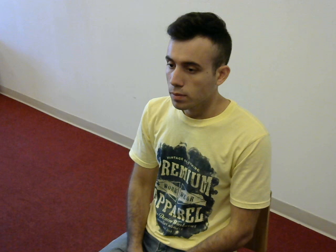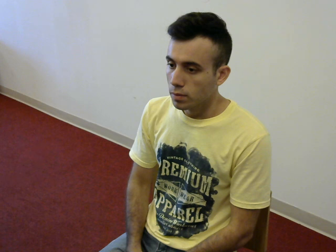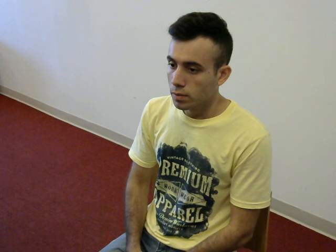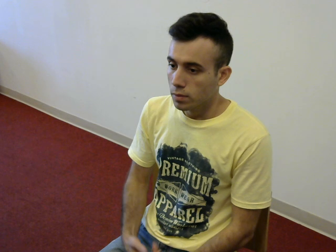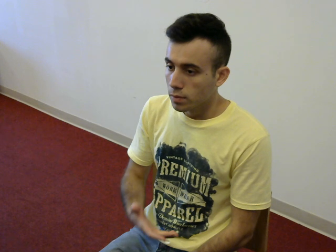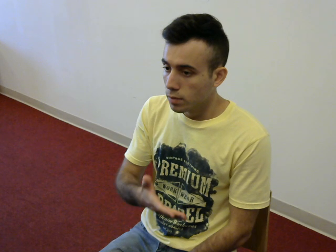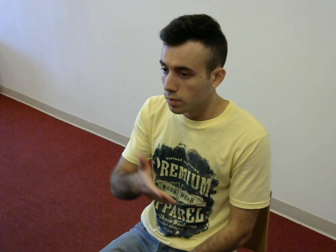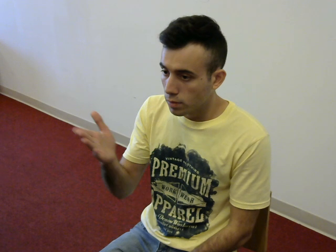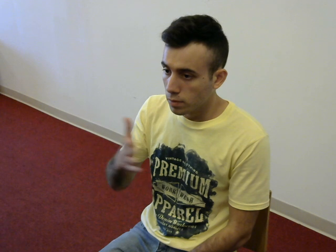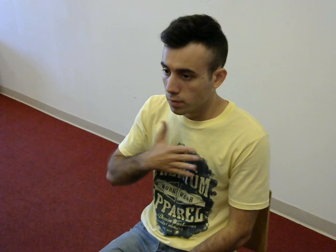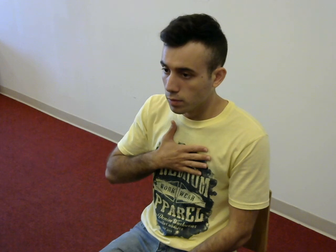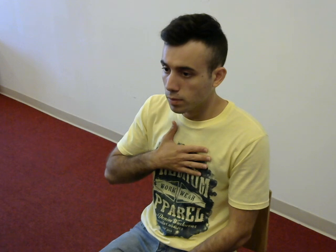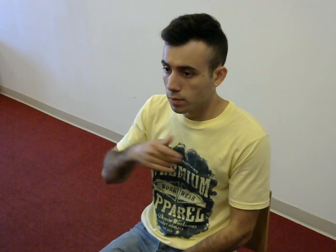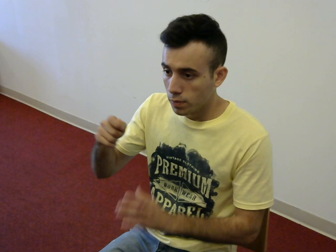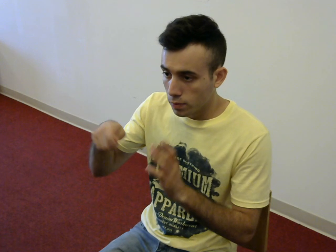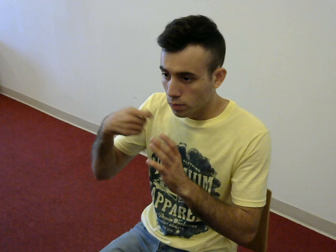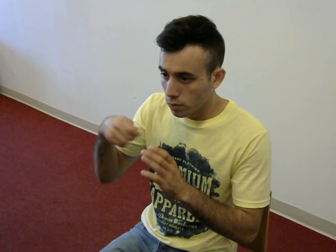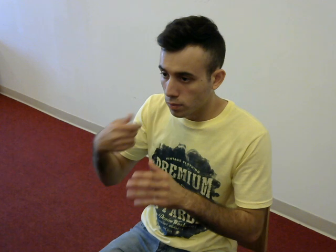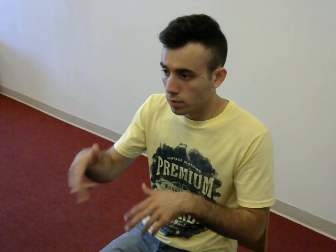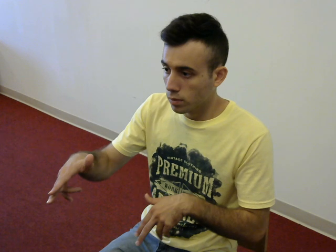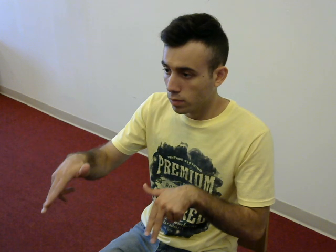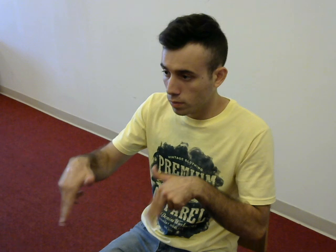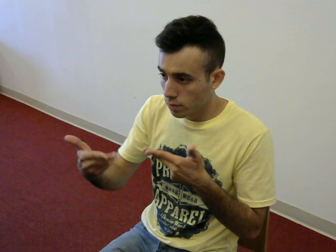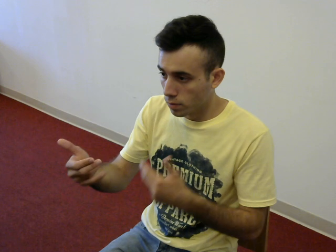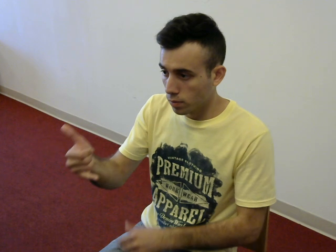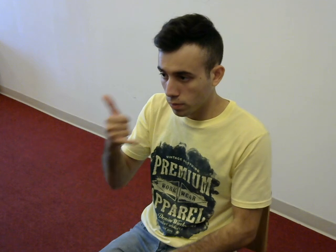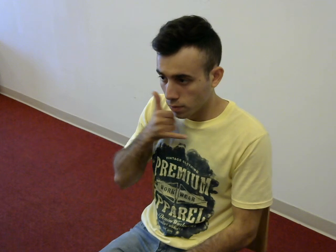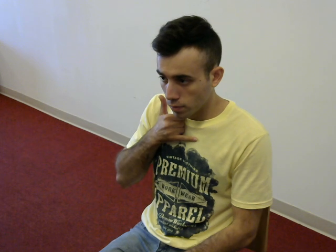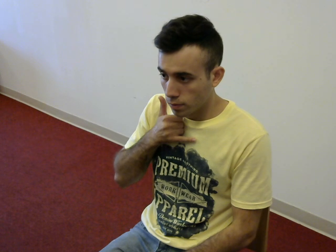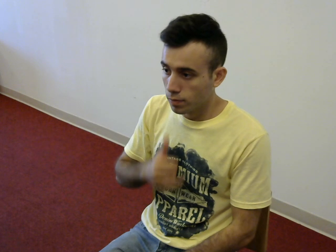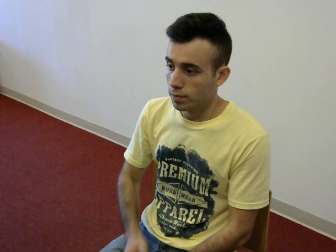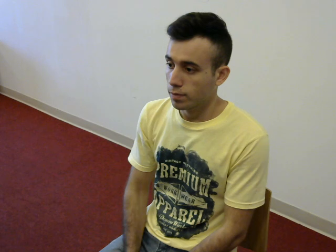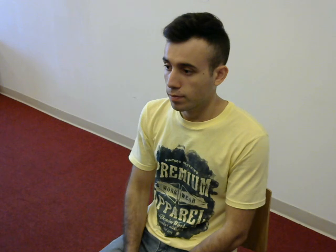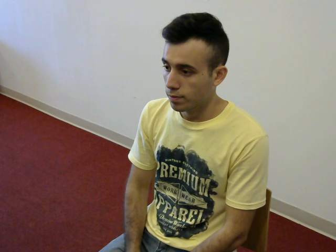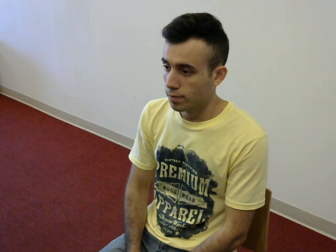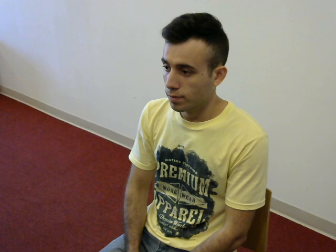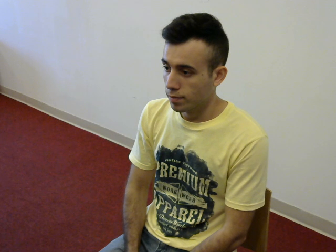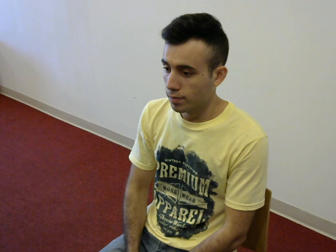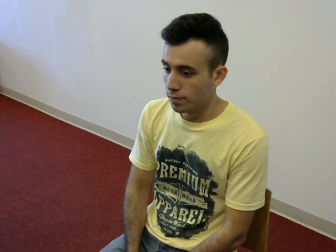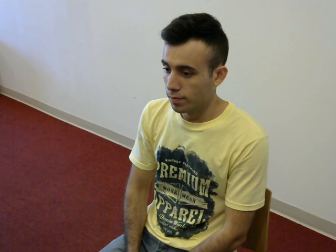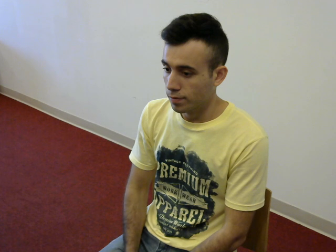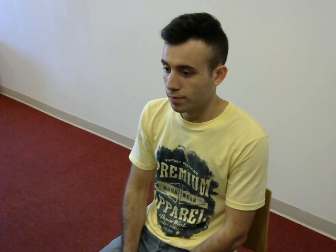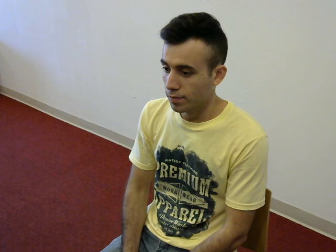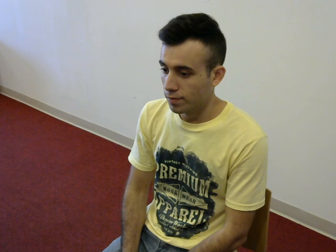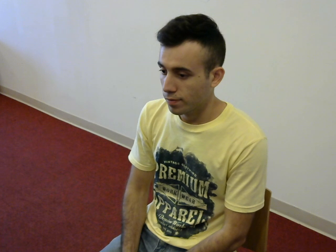Siz mənə video zəng edin